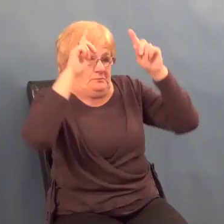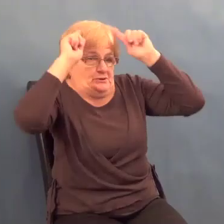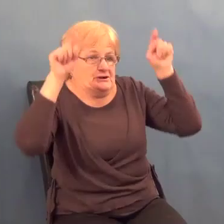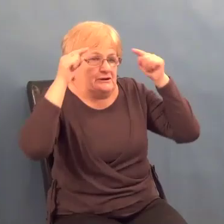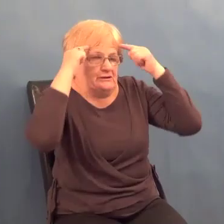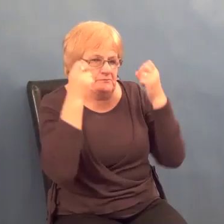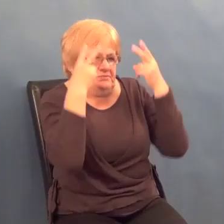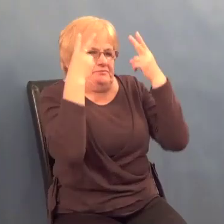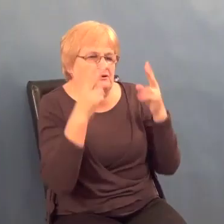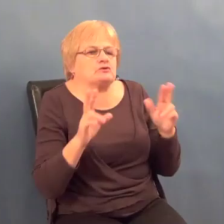Myszka jest zaskoczona.